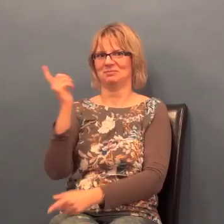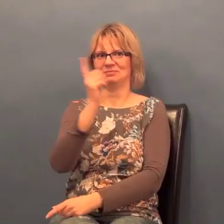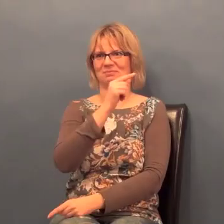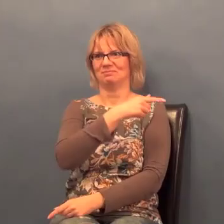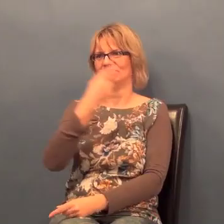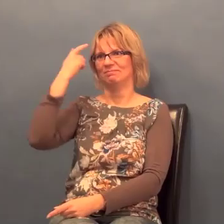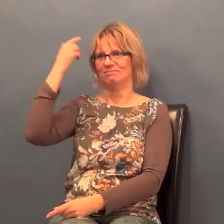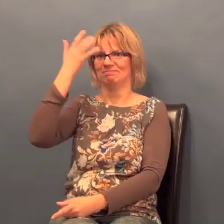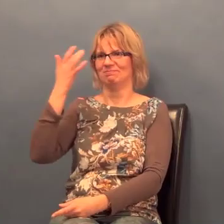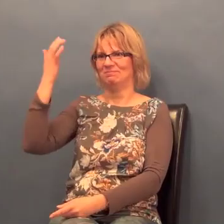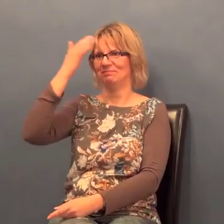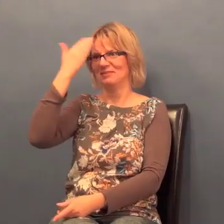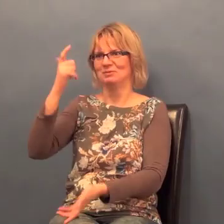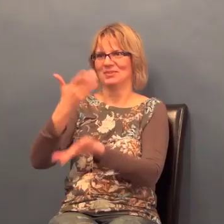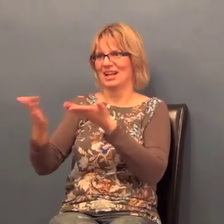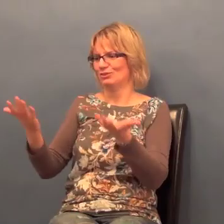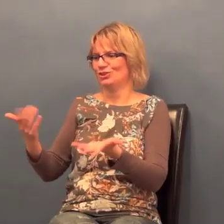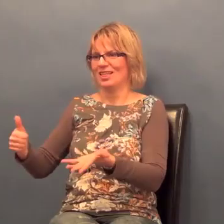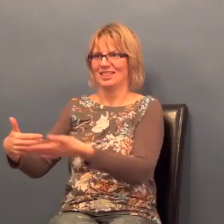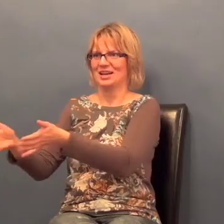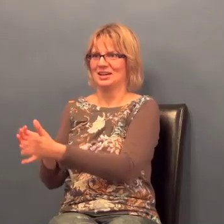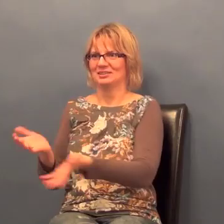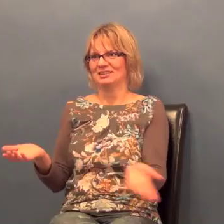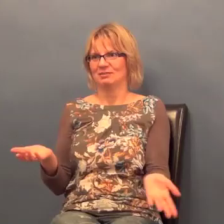On nadal zastanawia się, co stało się z koszem.